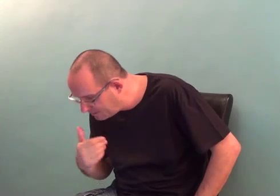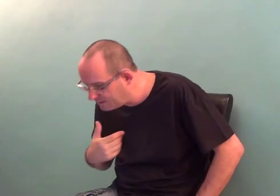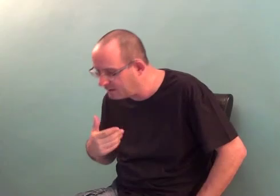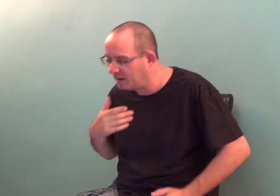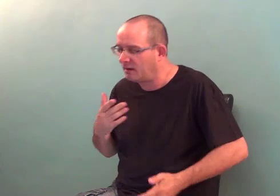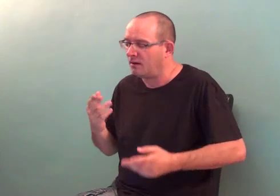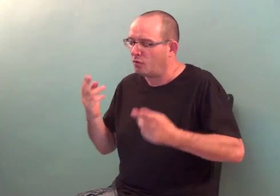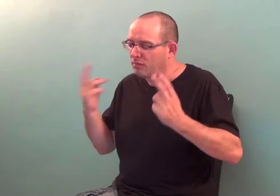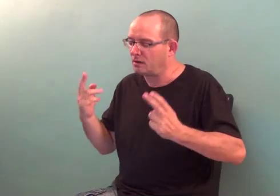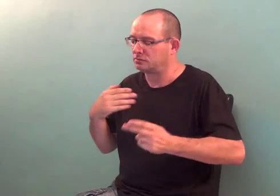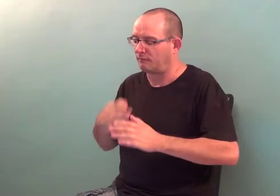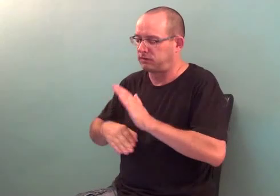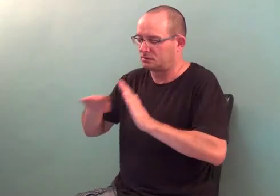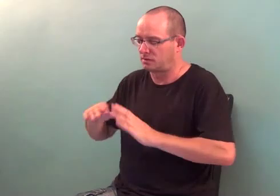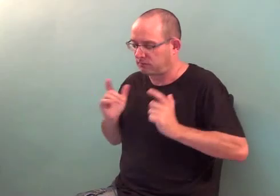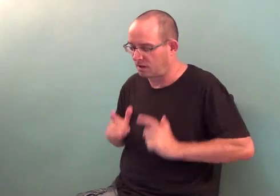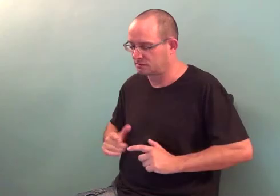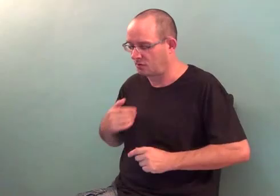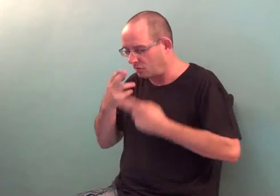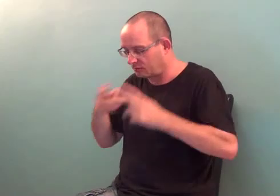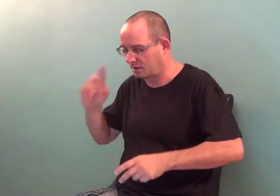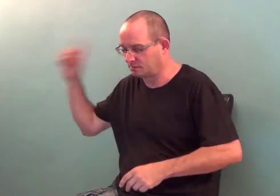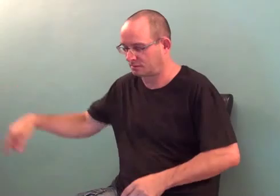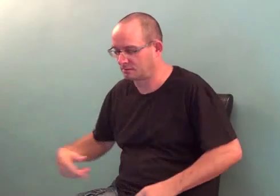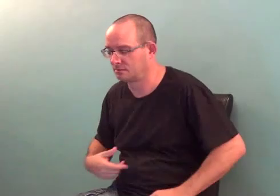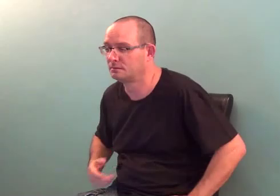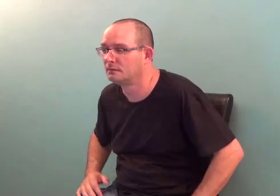Mam ważny wyjazd na wieś, jadę w odwiedziny.